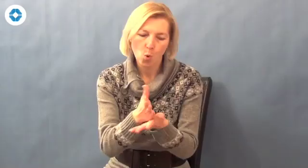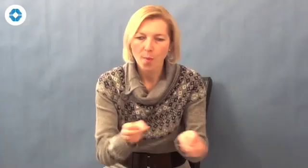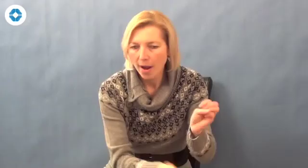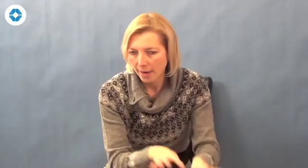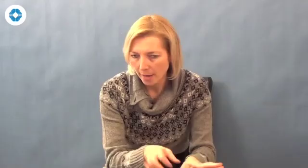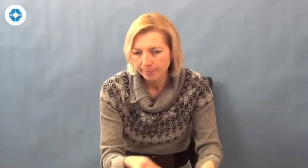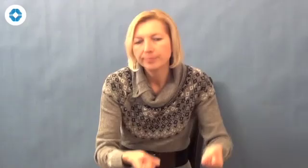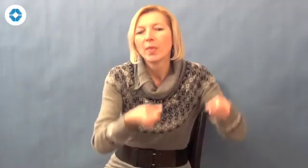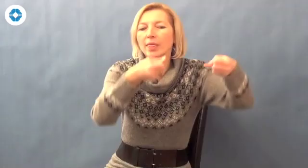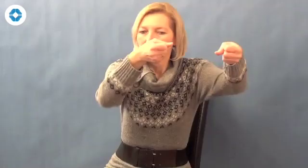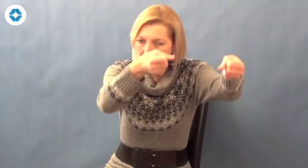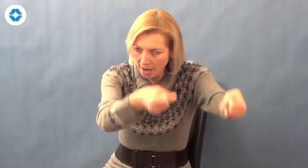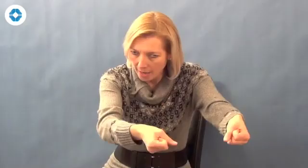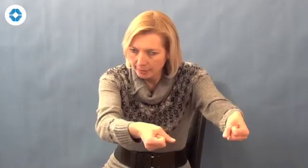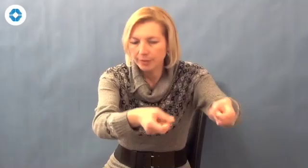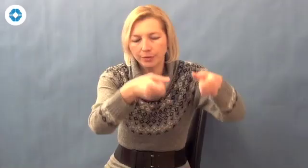Stawiają go na rowerze.